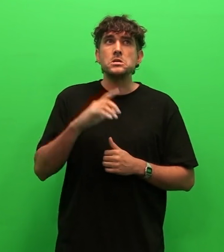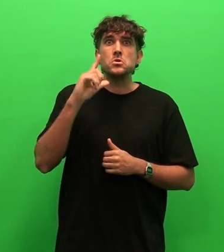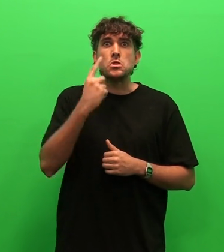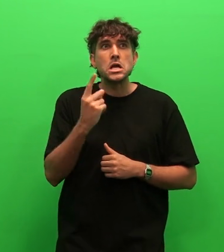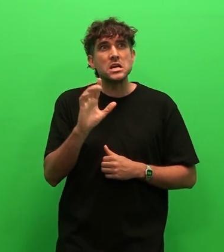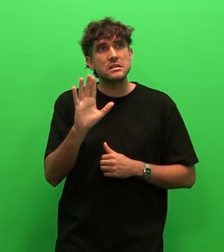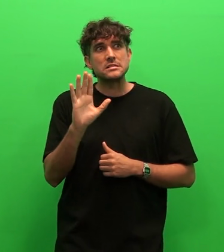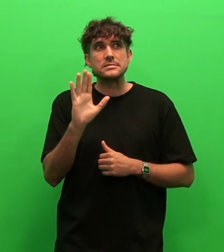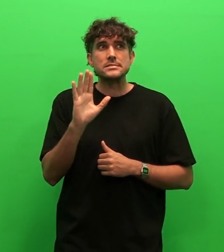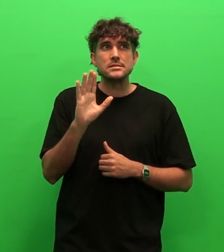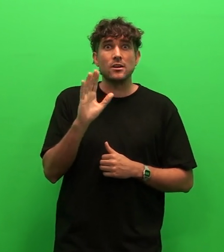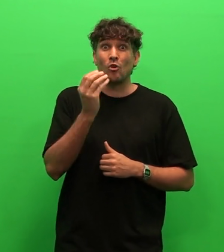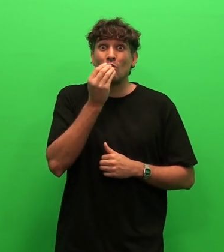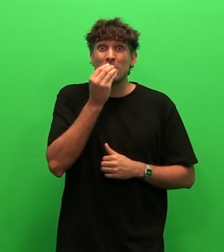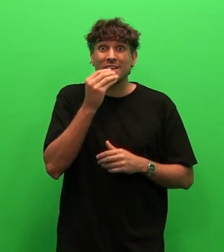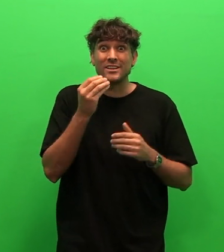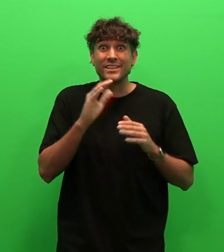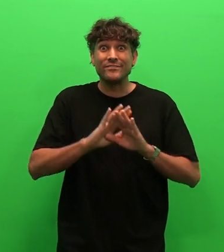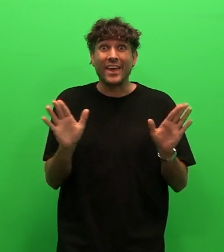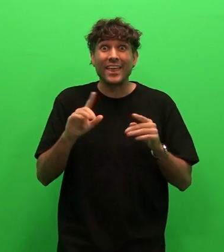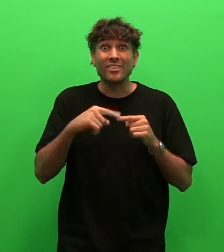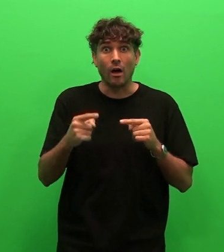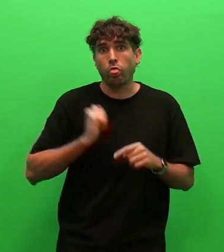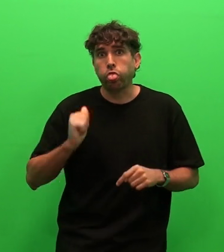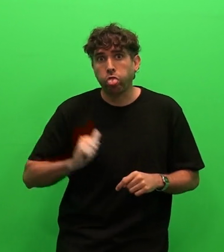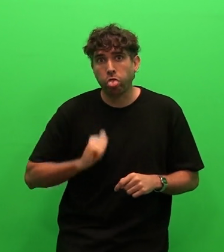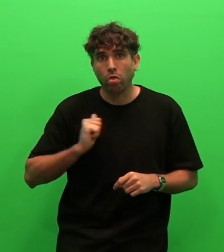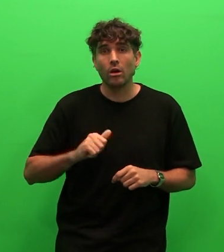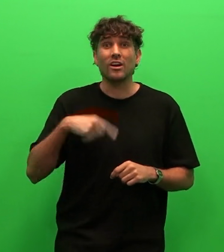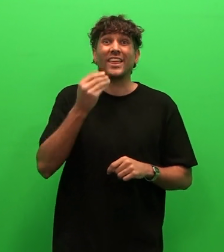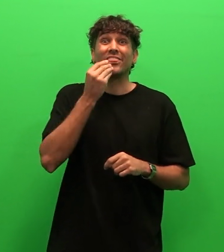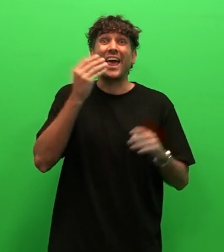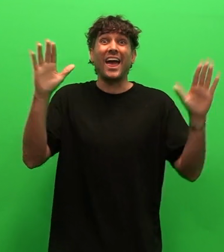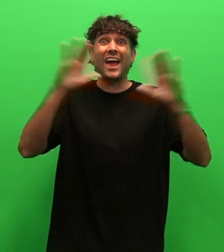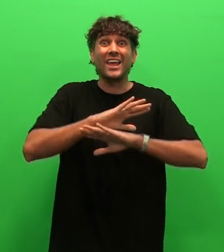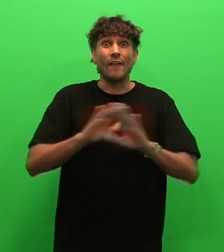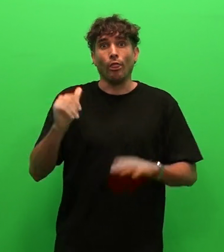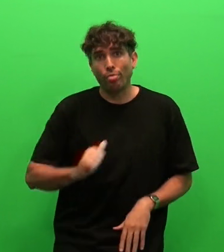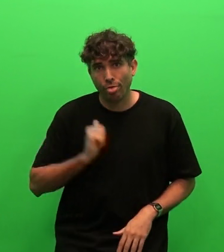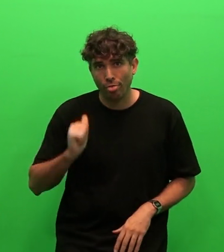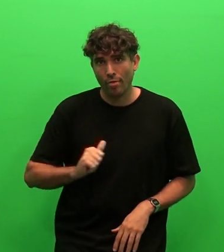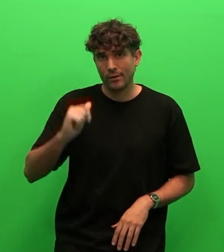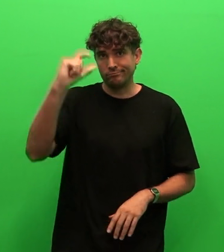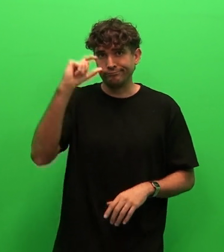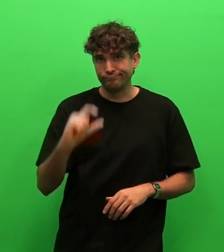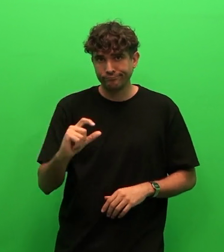Durant un dia, doncs quan acabo de menjar després de seguida tinc diarrea. Després de sopar també tinc diarrea. En aquests dos moments.